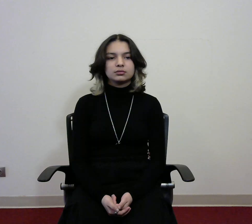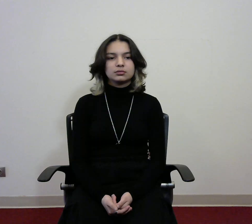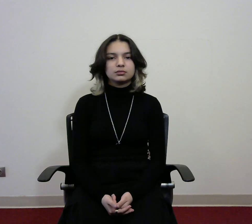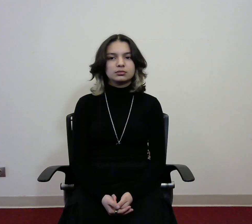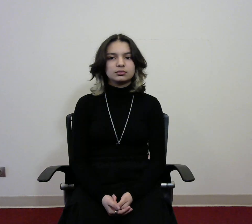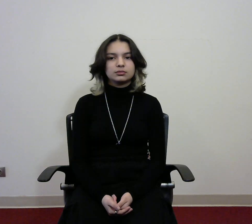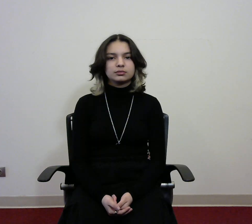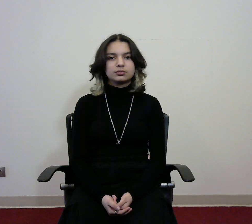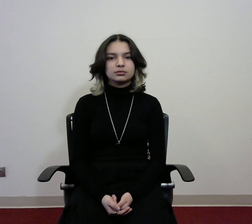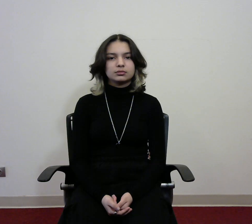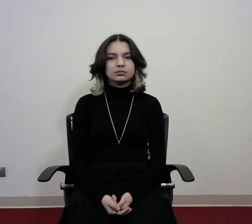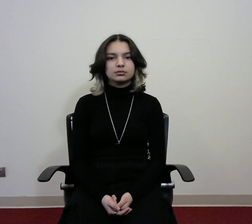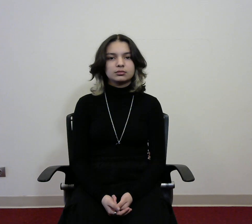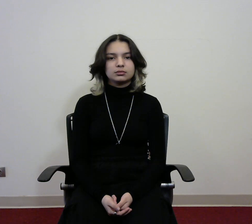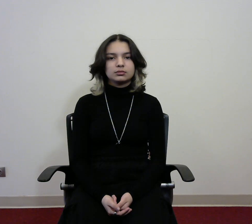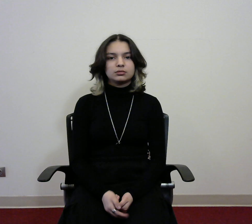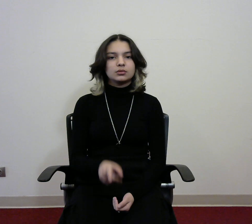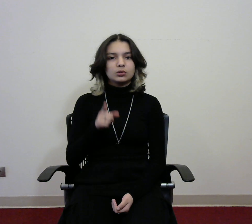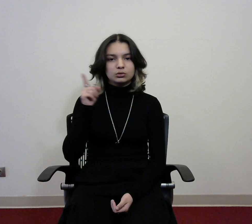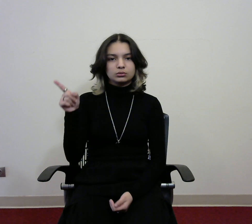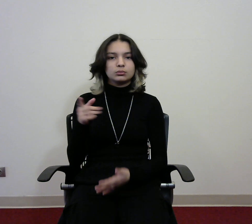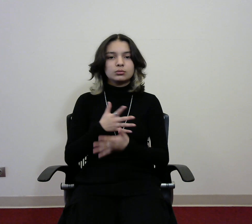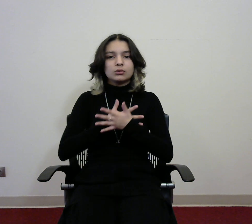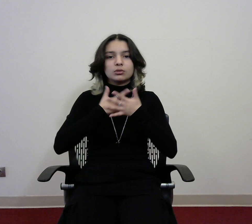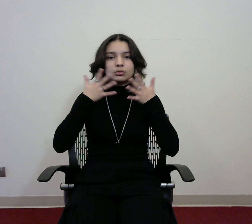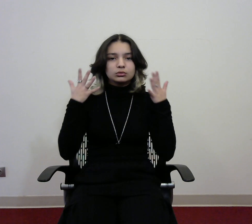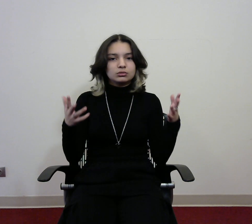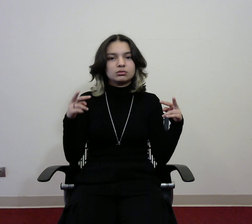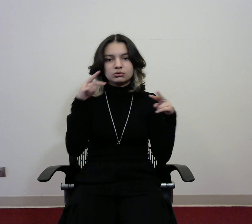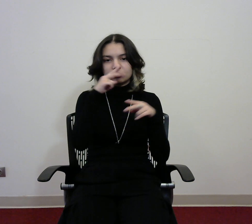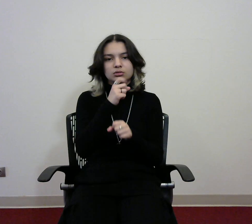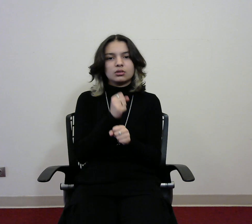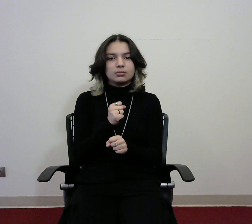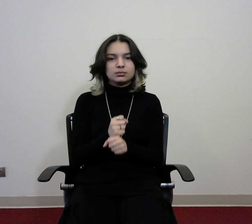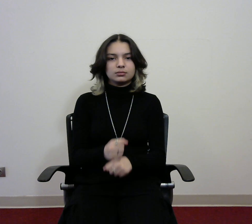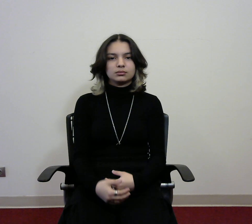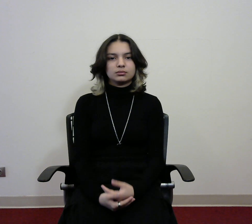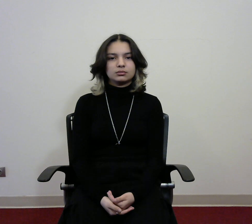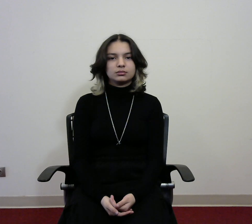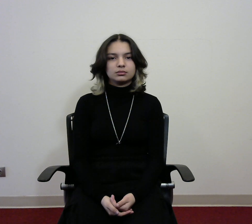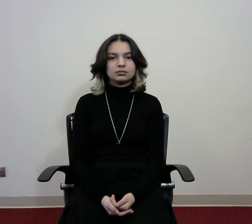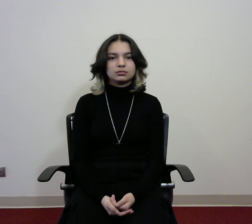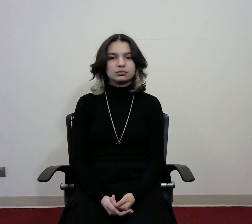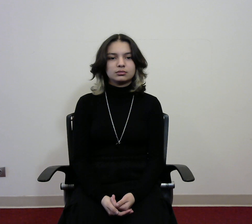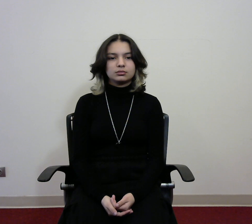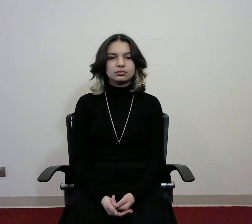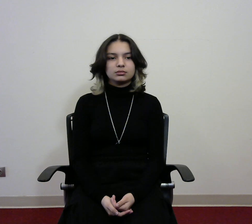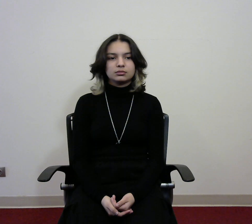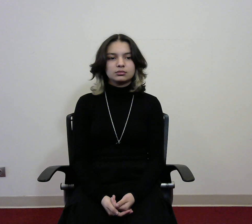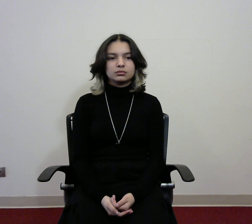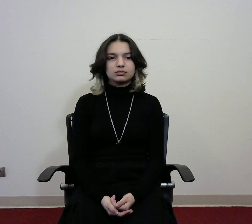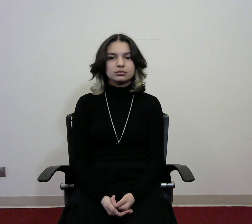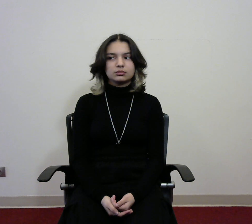O böyük səhv edib